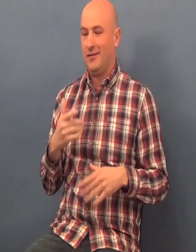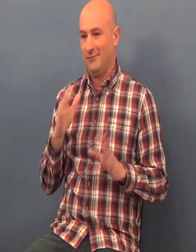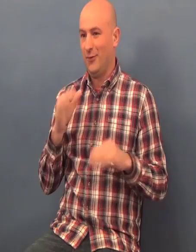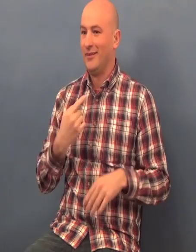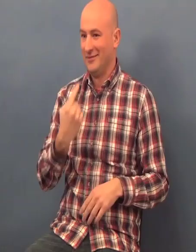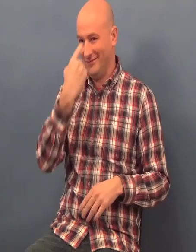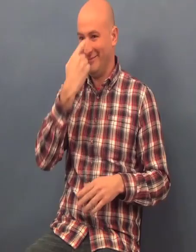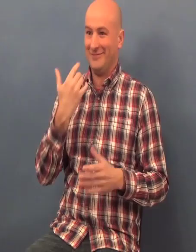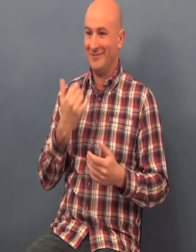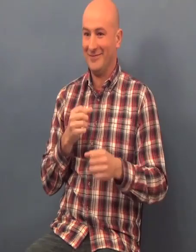Bo może być trafiona w czoło.